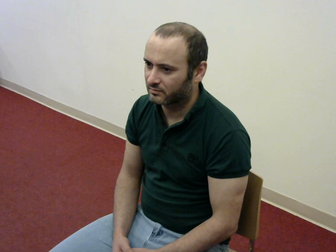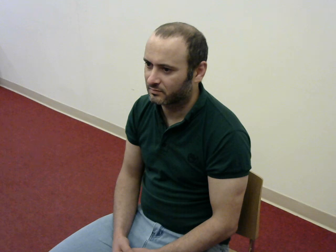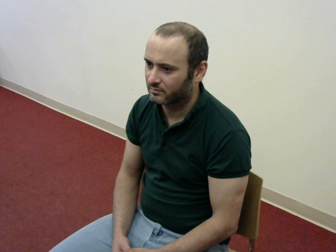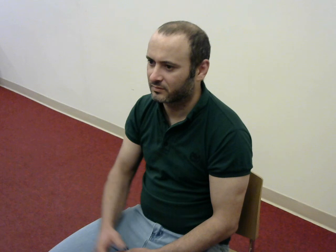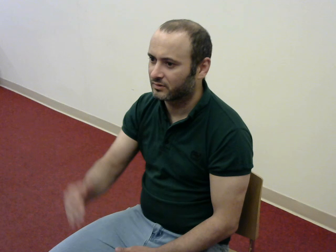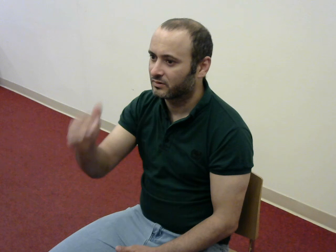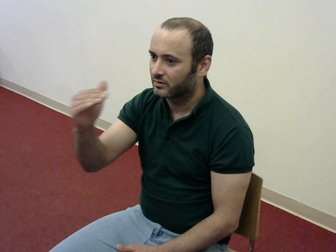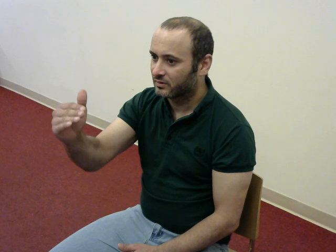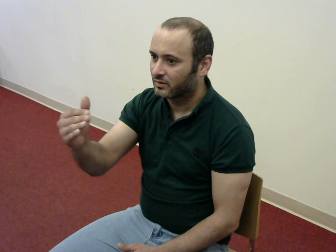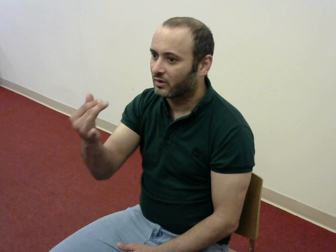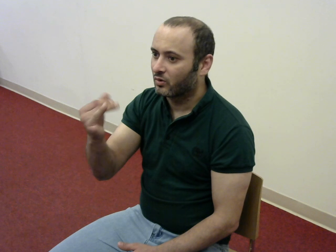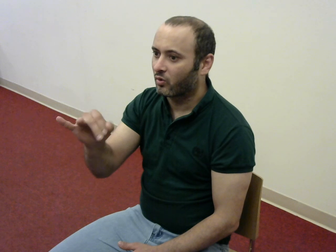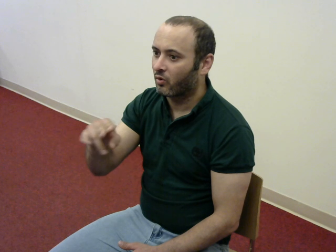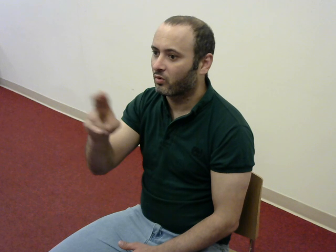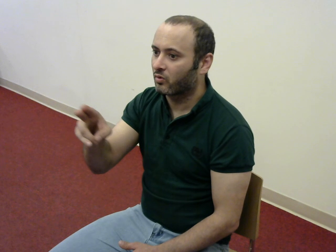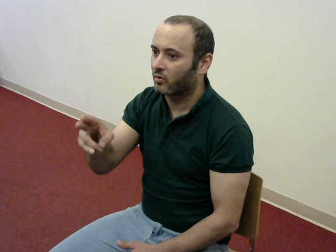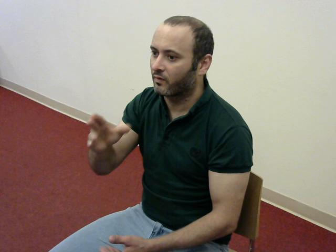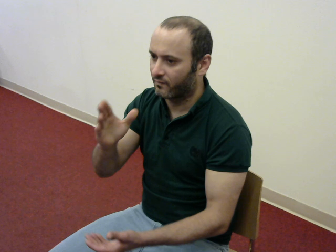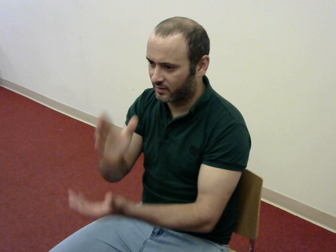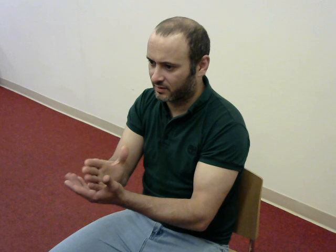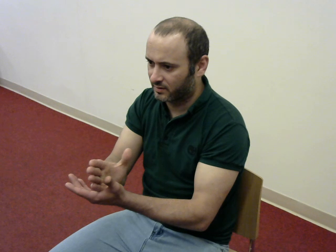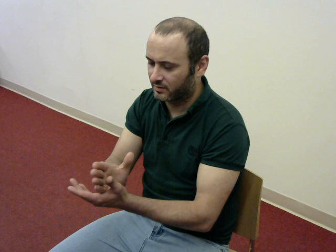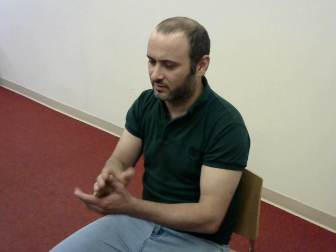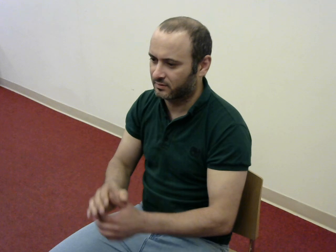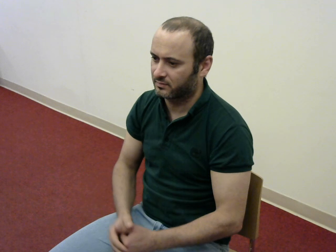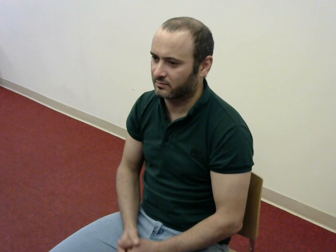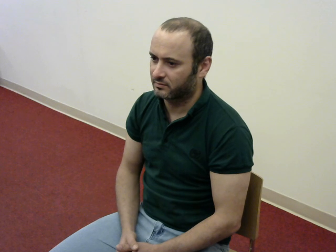Sizdə yod varmı?